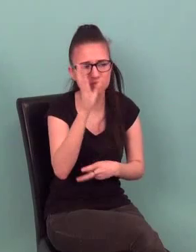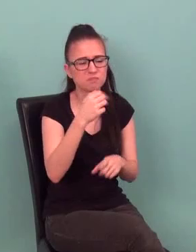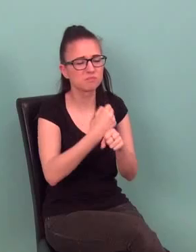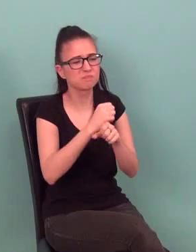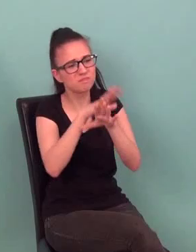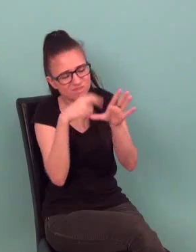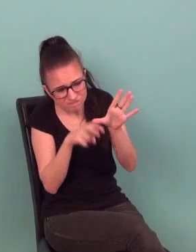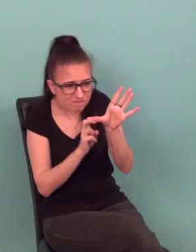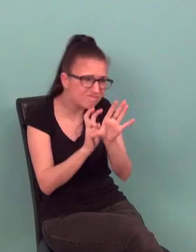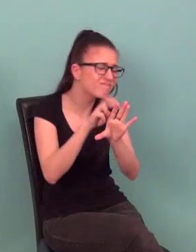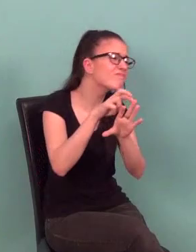Jest kamień, na który wspina się chłopiec.